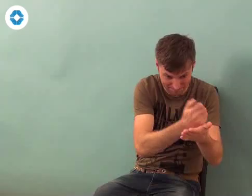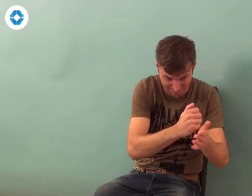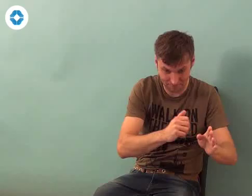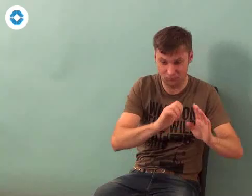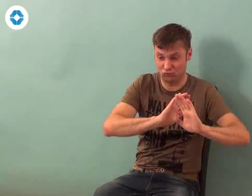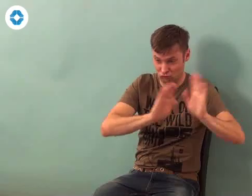I już.